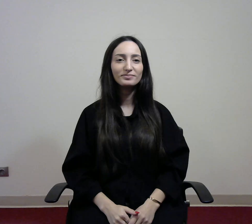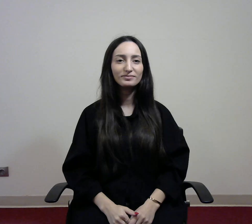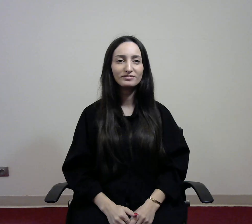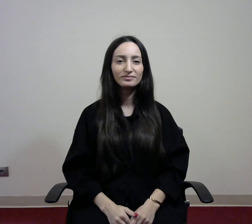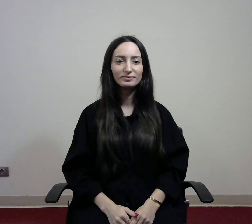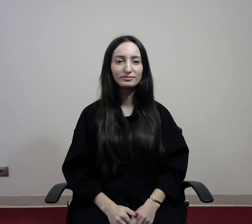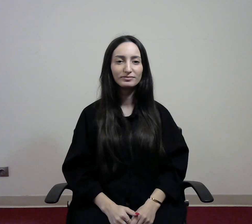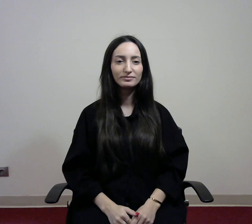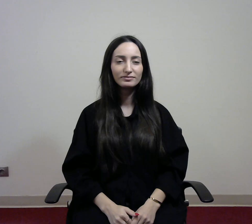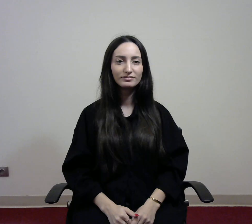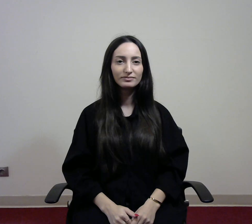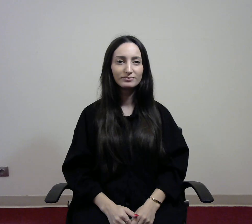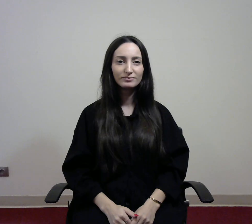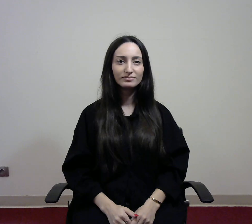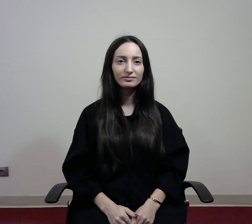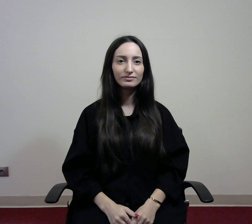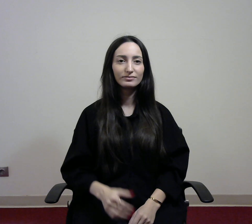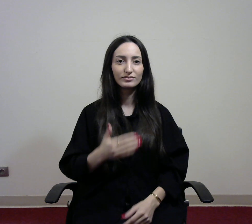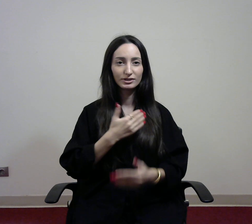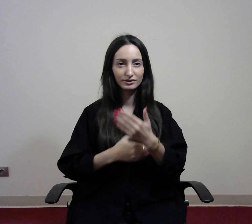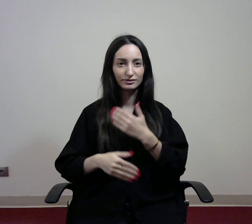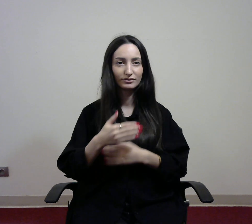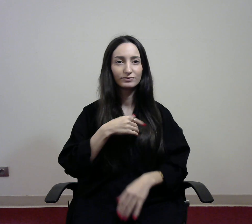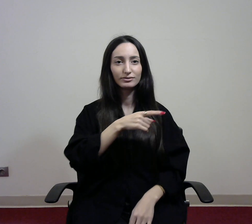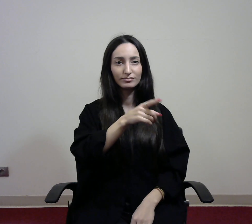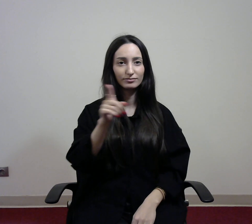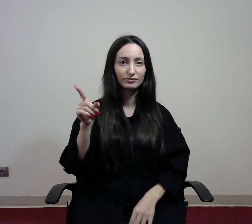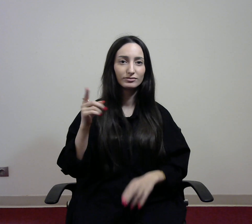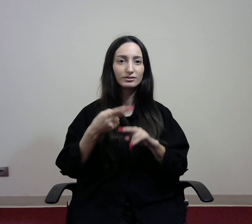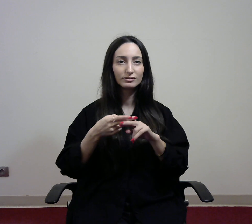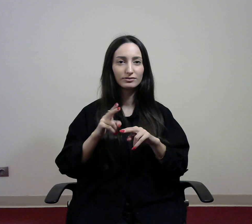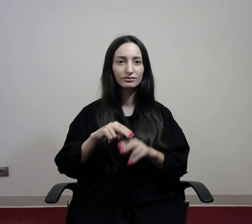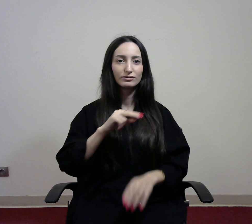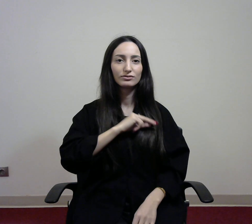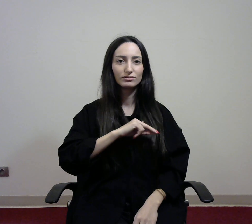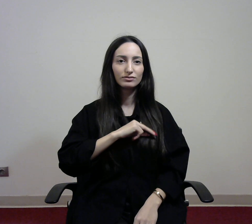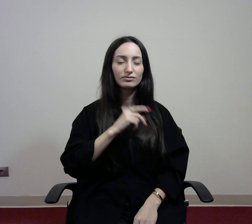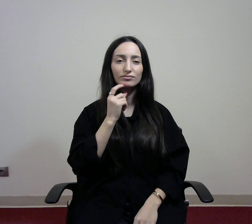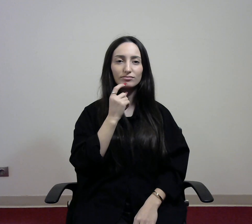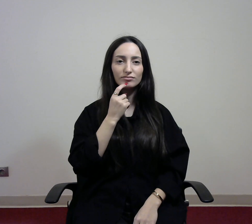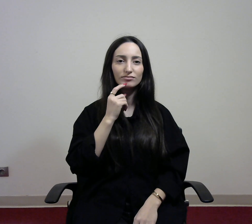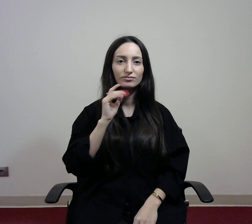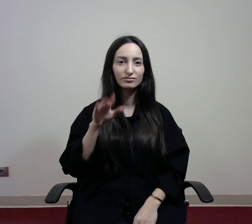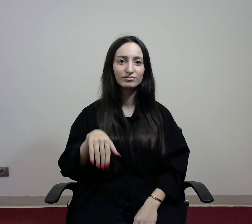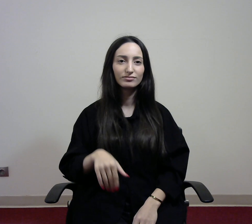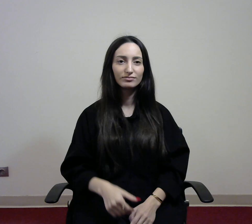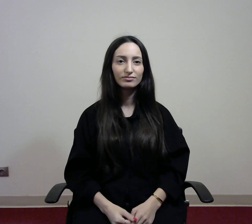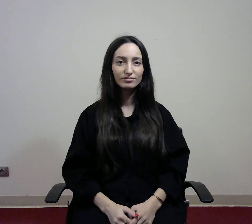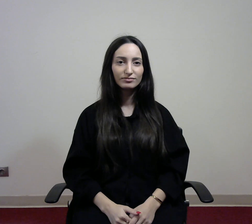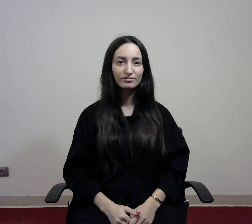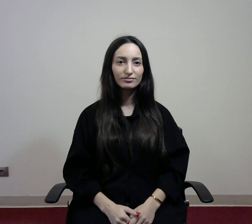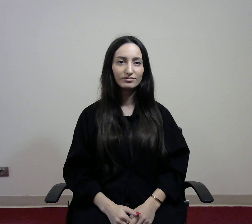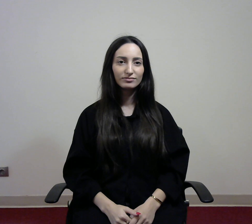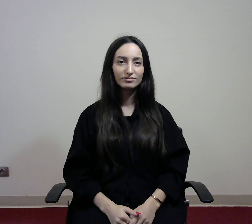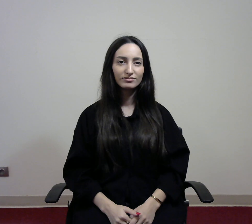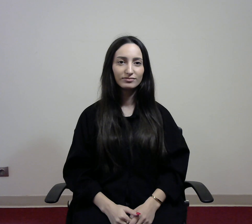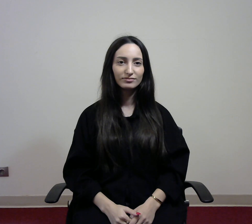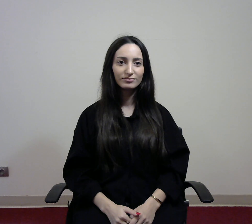Əlilliyi olanlar üçün iş çətin olur